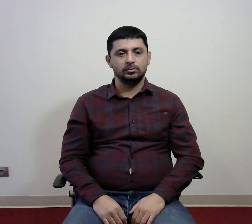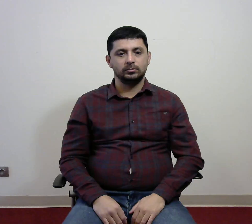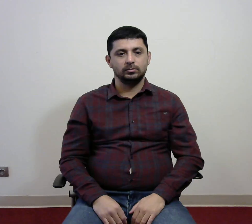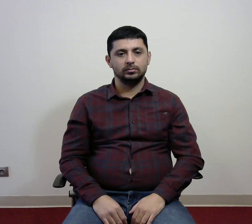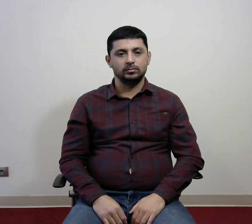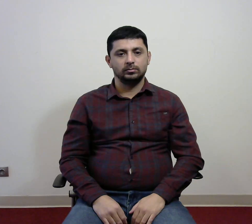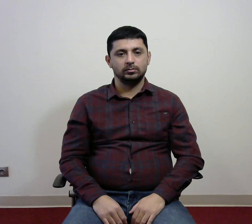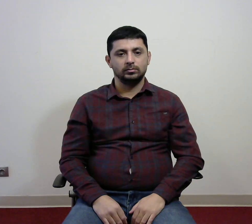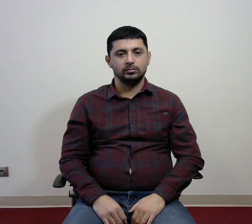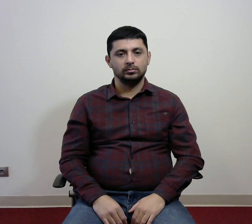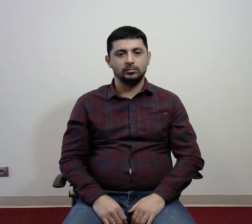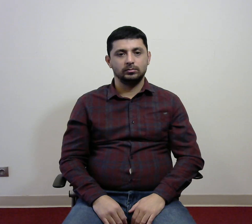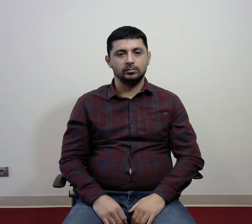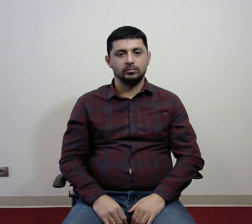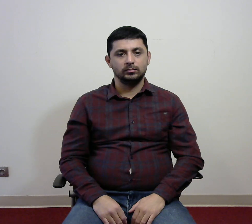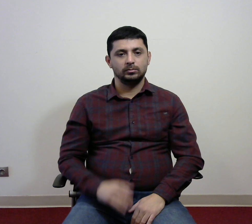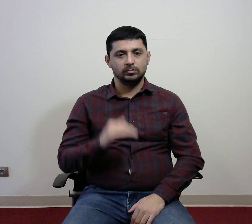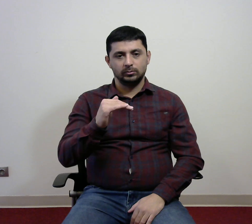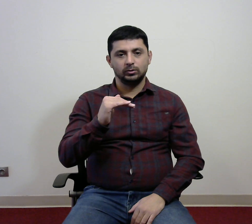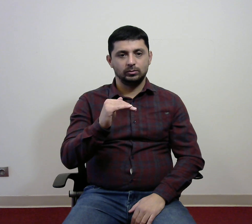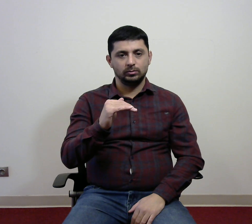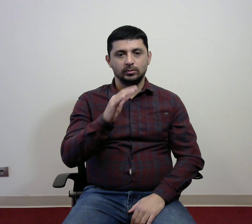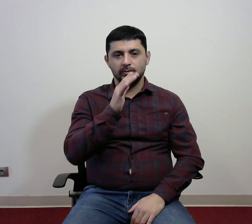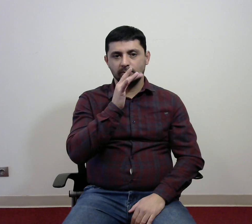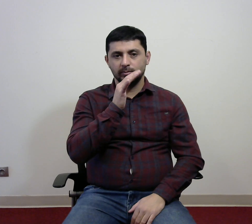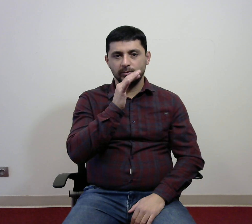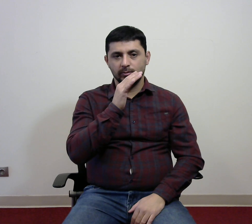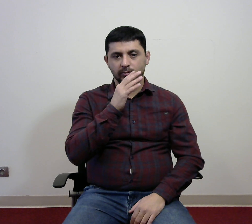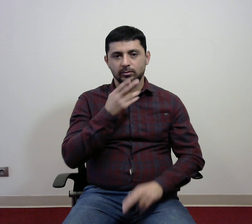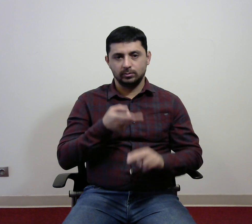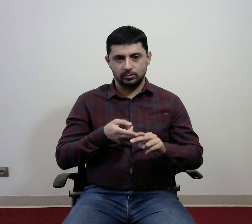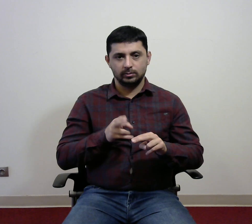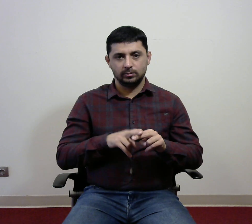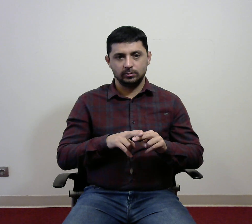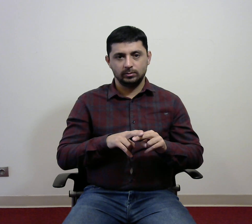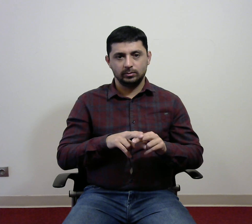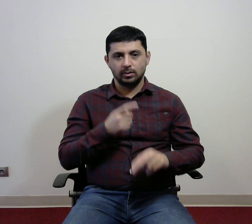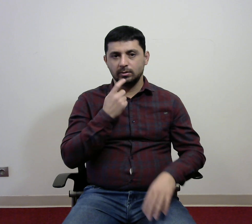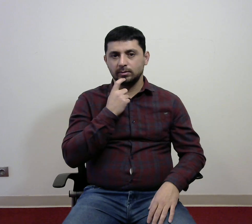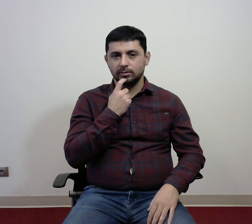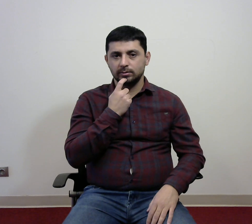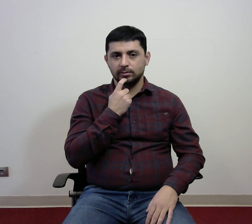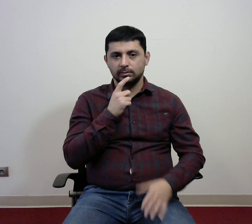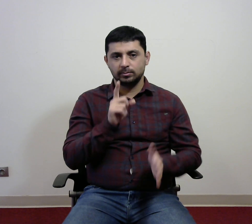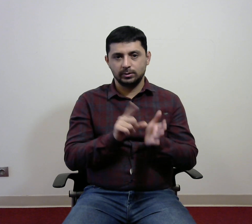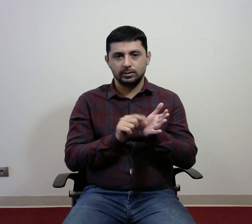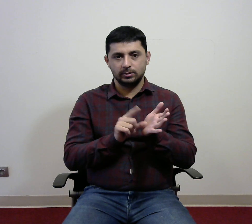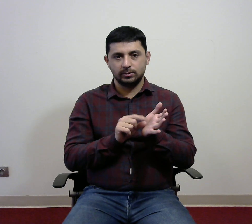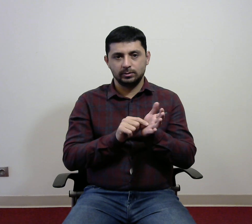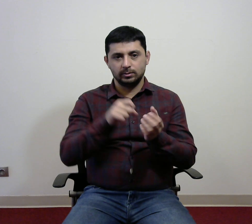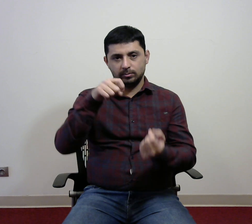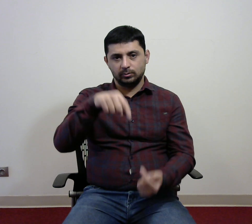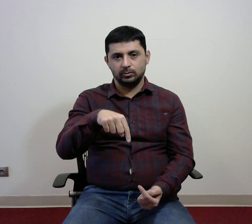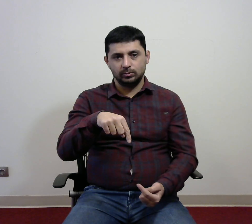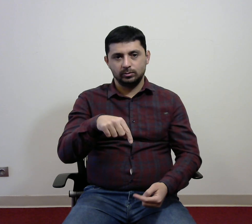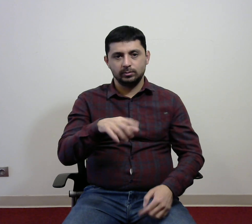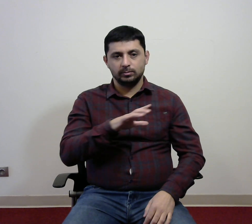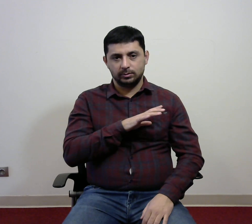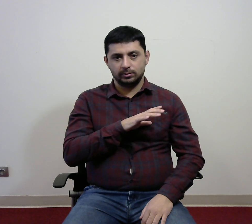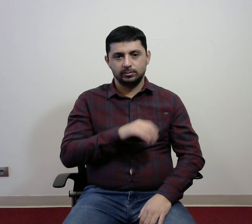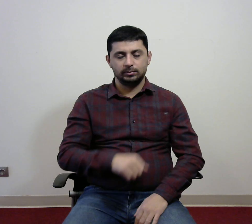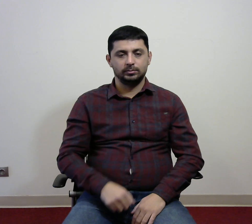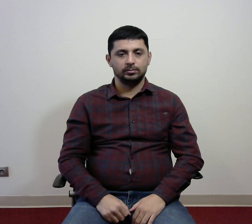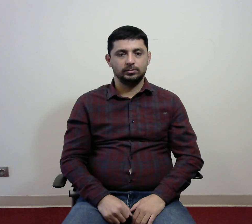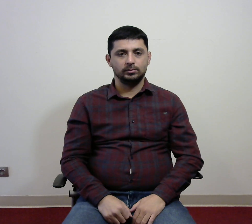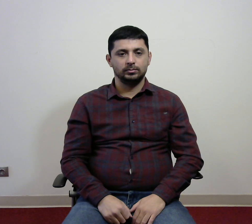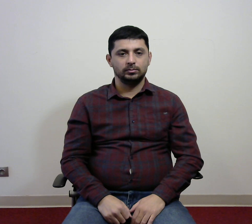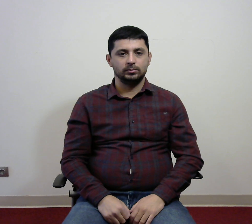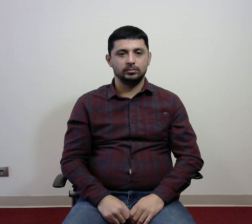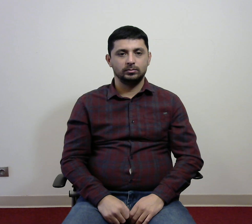Sizə yaşa görə əmək pensiyası təyin olunub